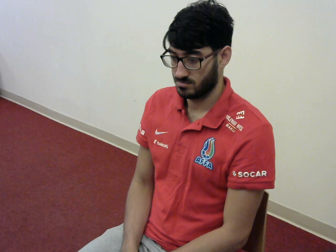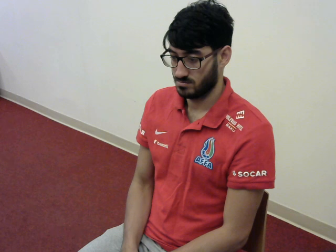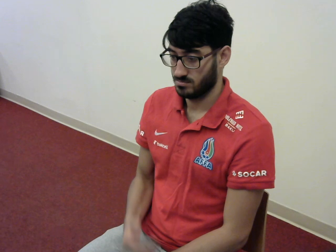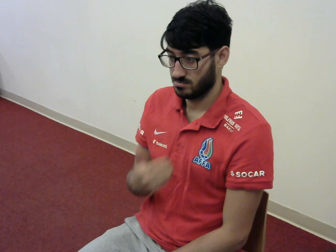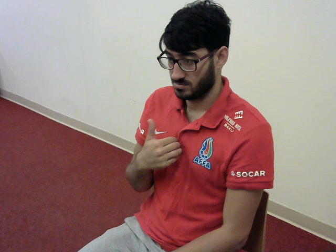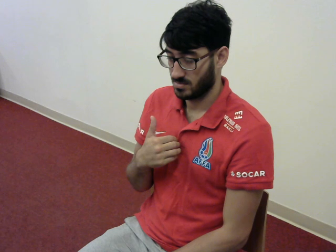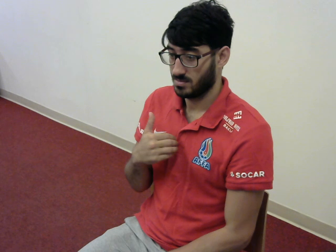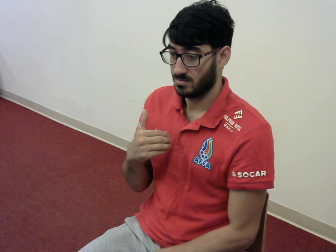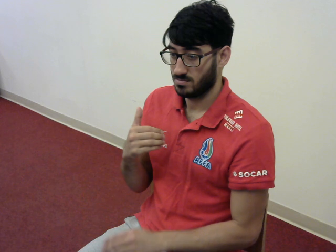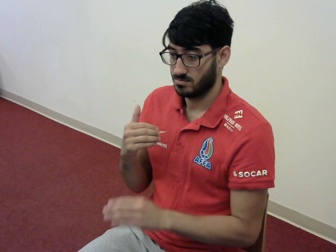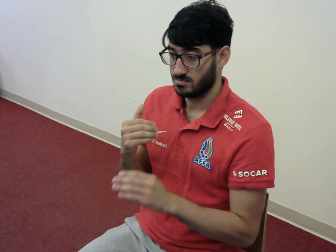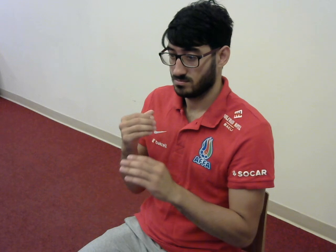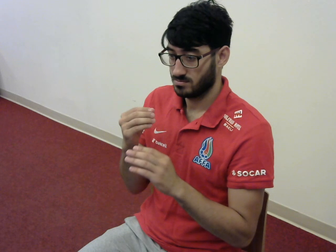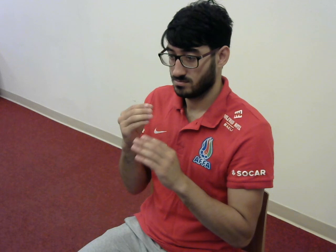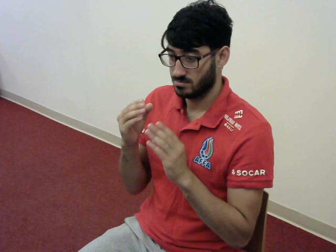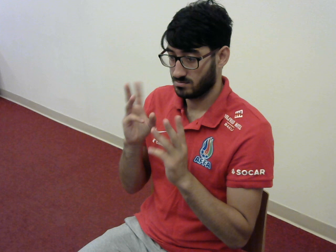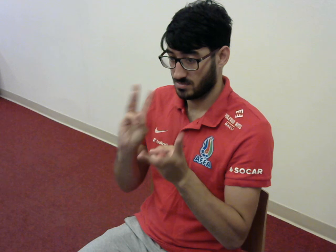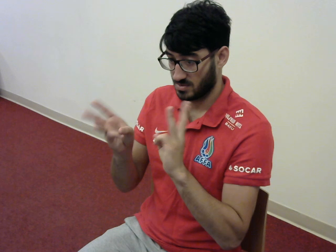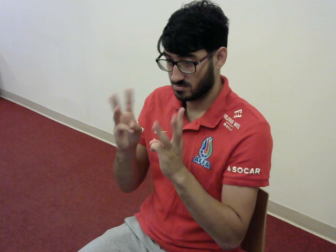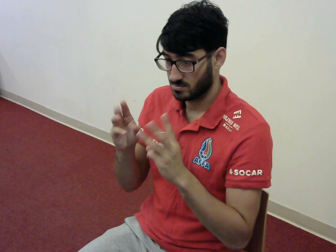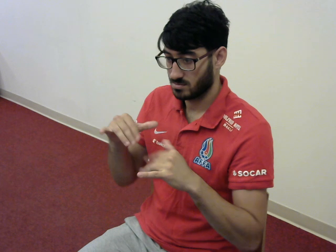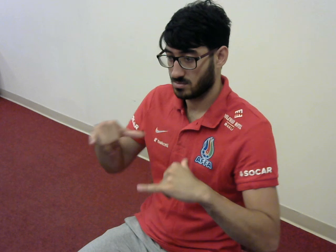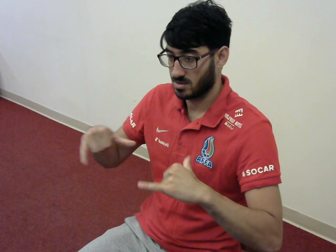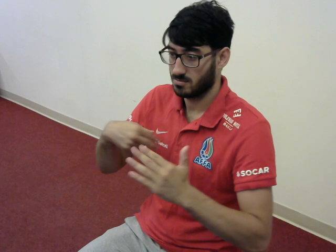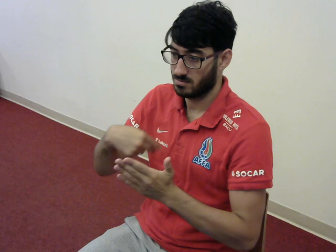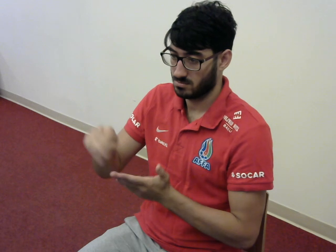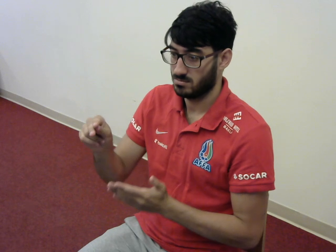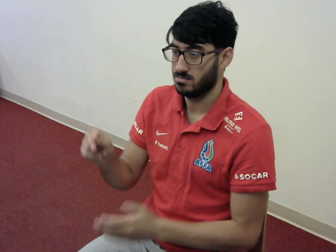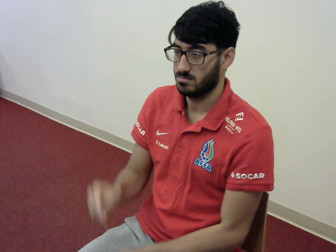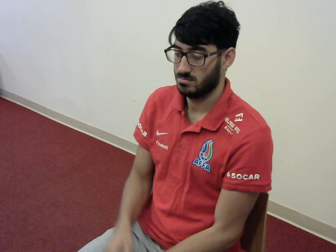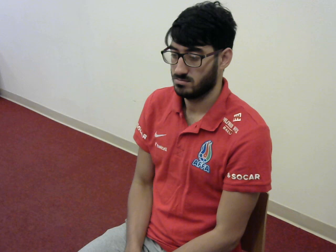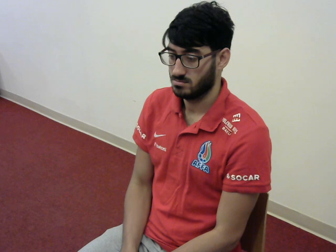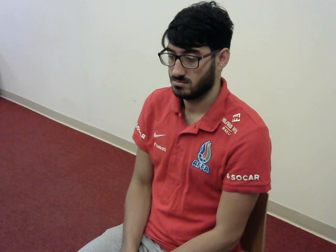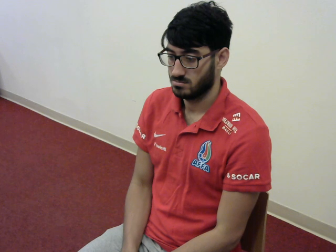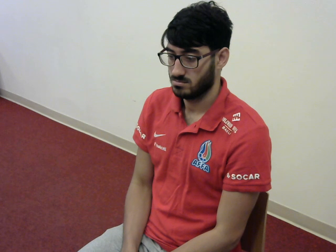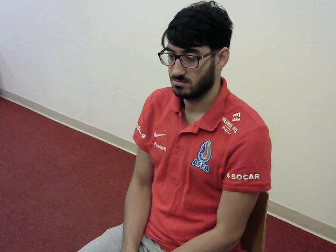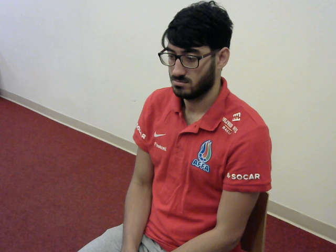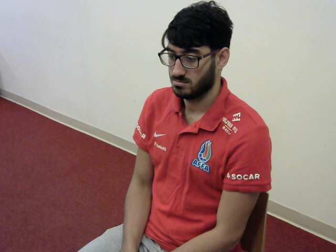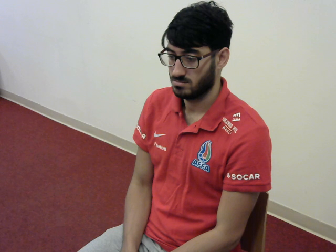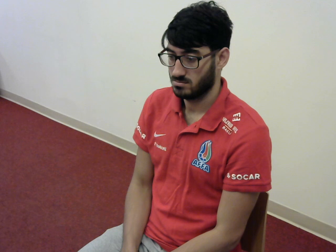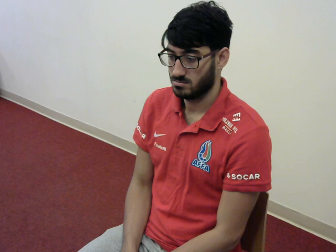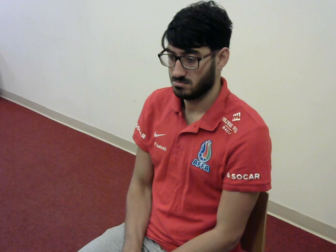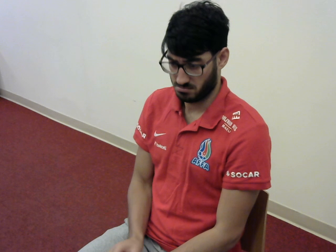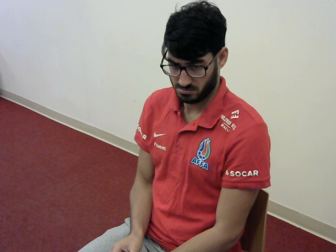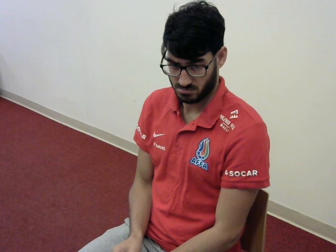Mən mətbəx üçün qab almalıyam